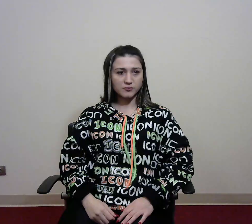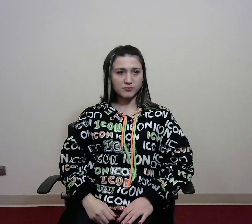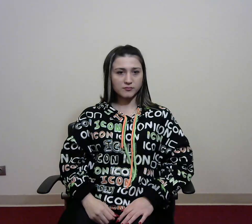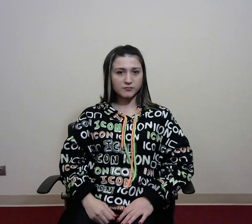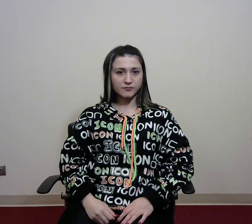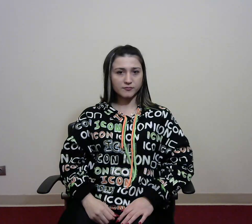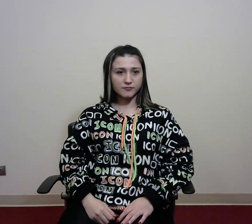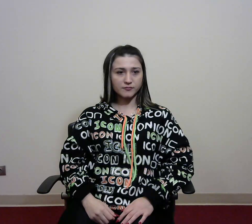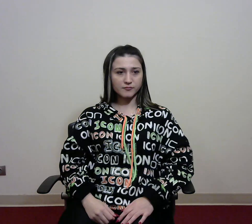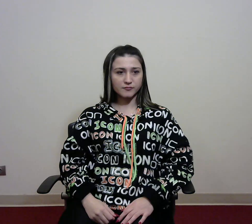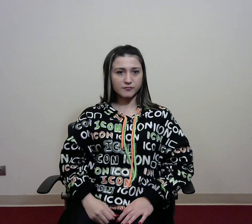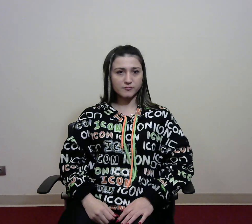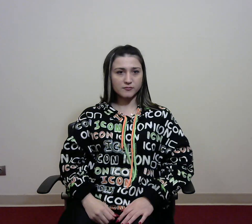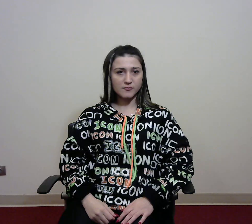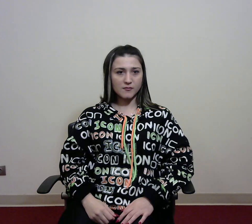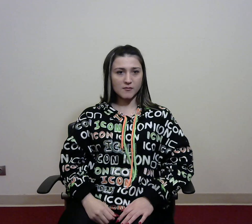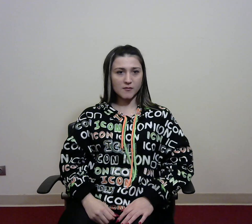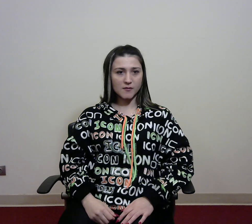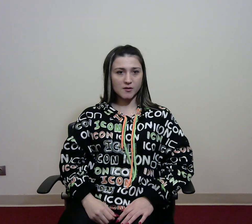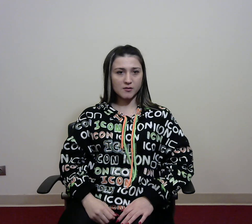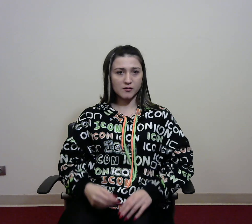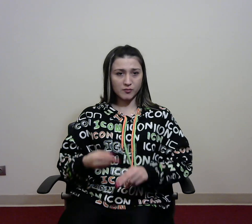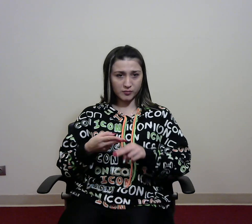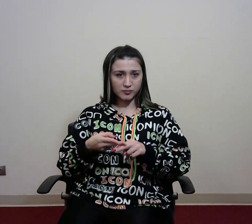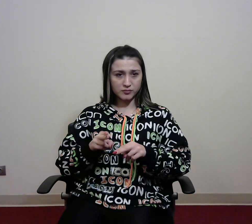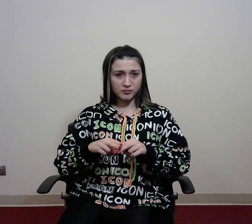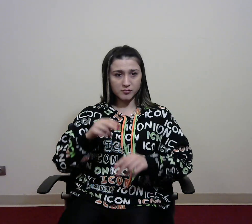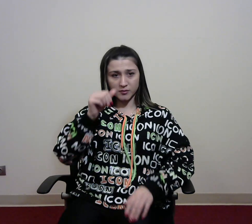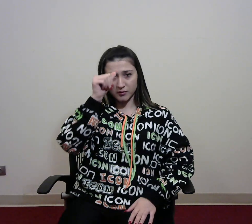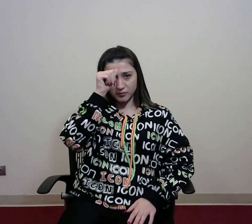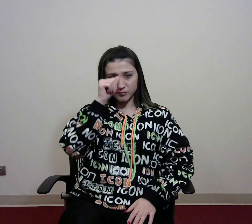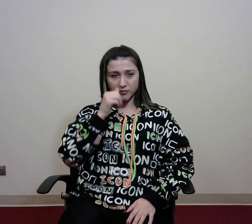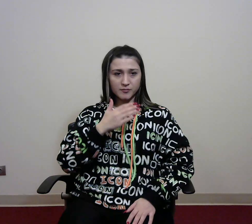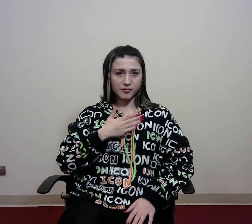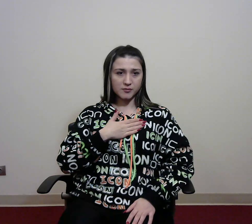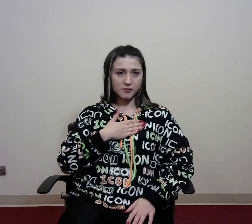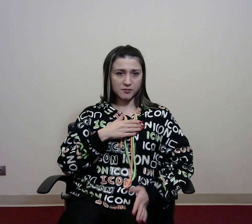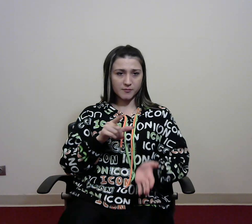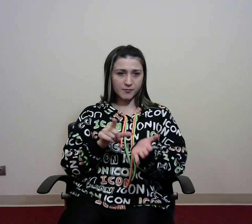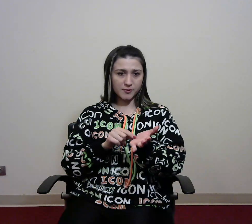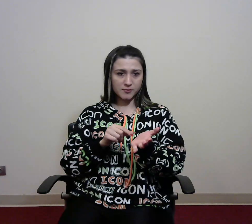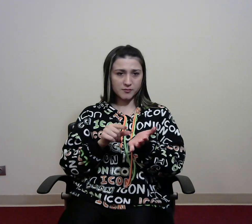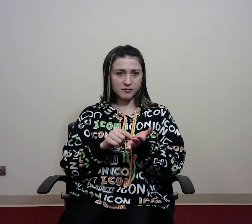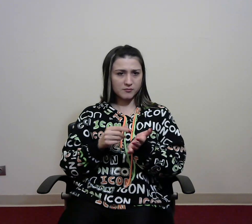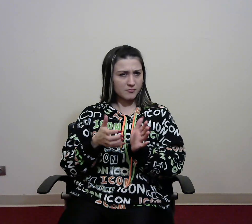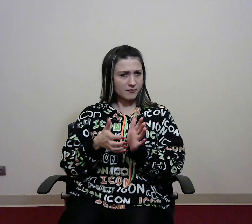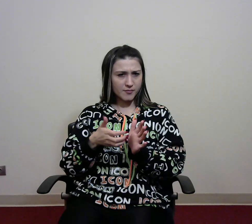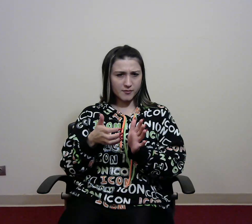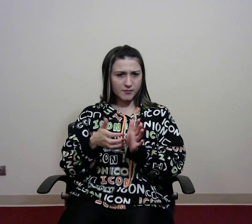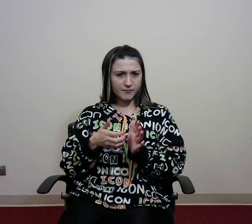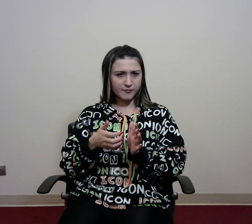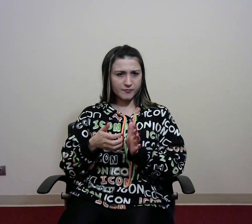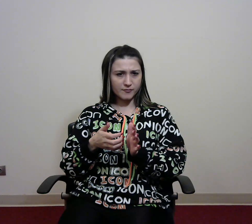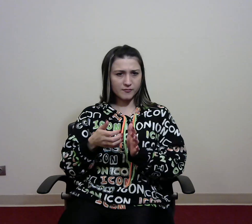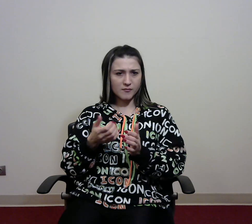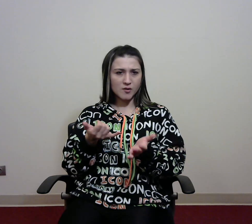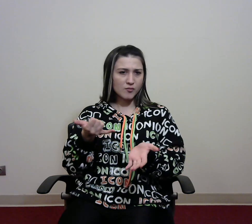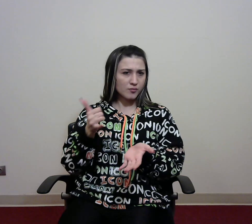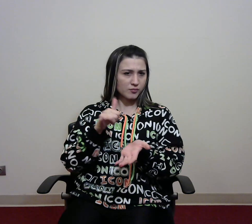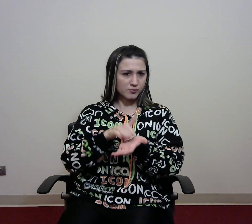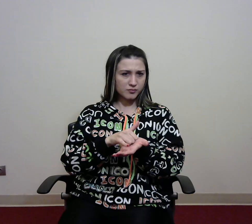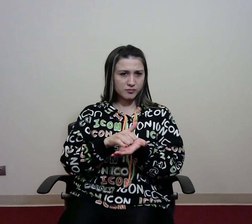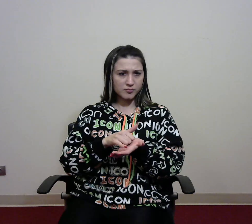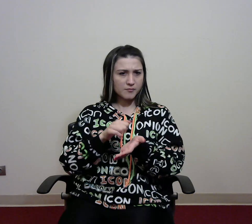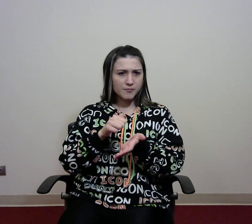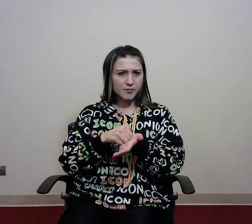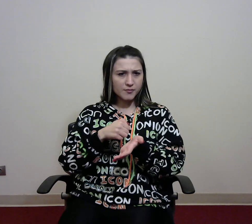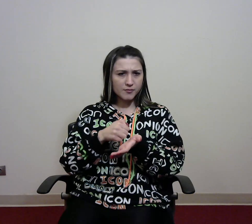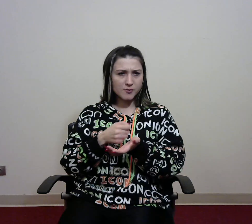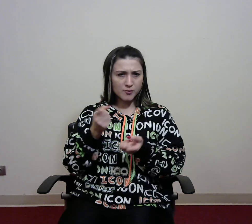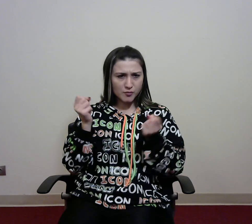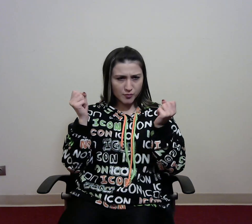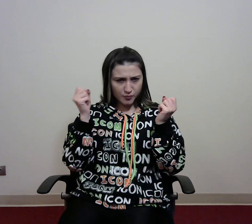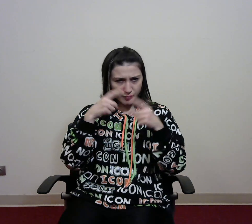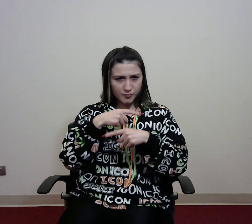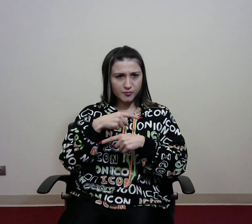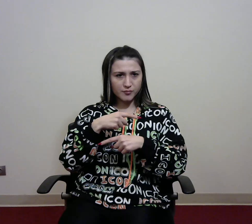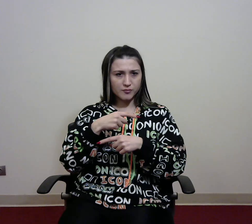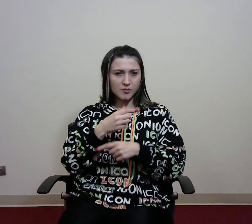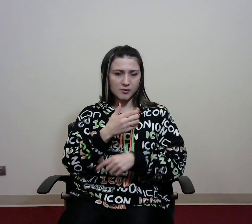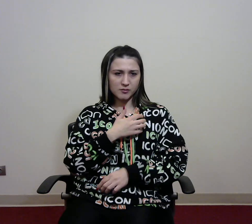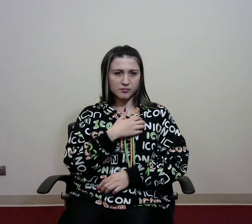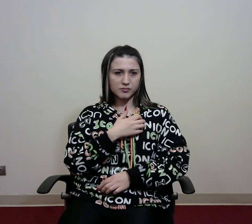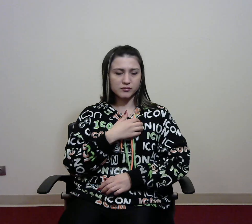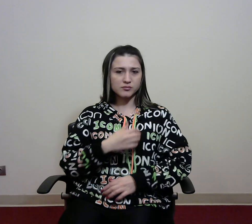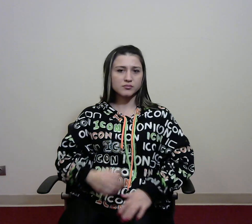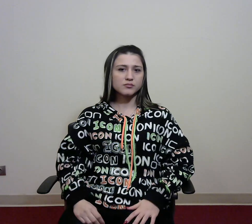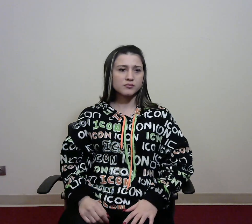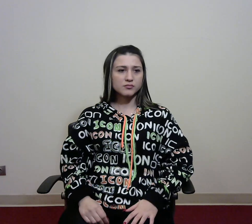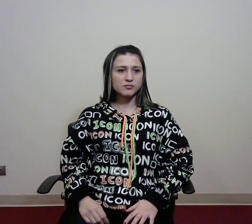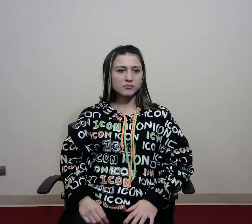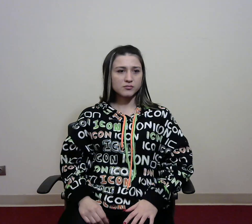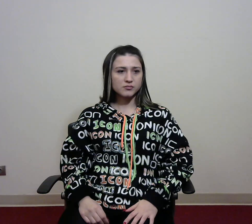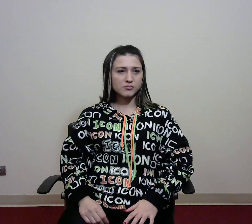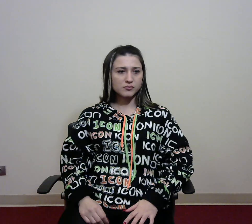Bu ay mənim pensiyam əksik yüklənib, səbəbini bilmək istəyirəm